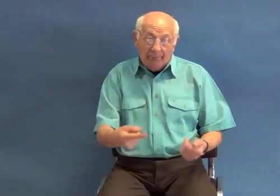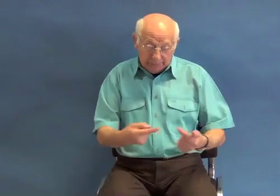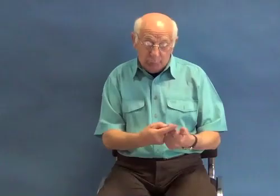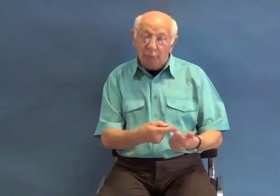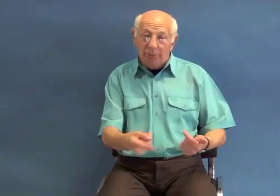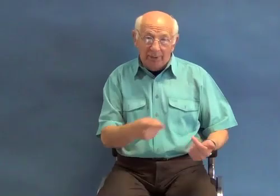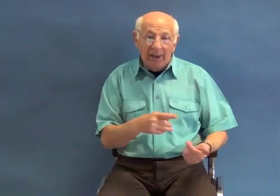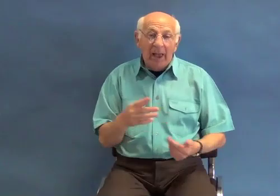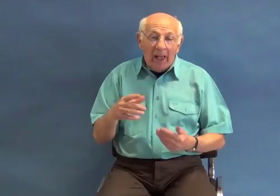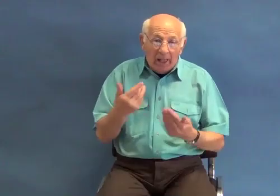To pasuje.